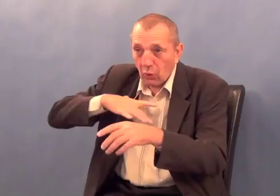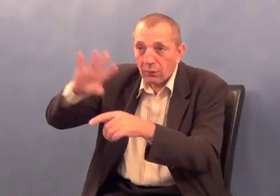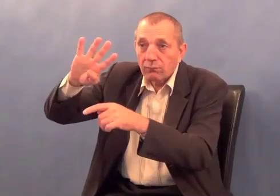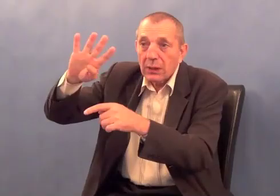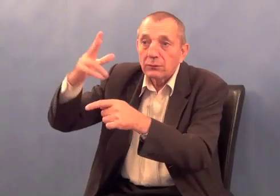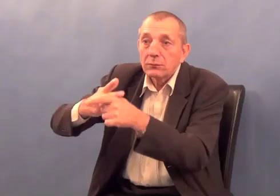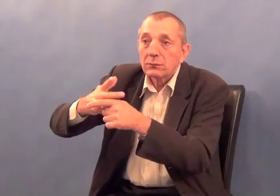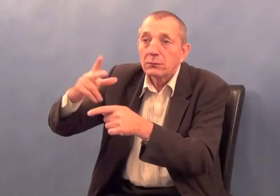Czwarta trzydzieści.